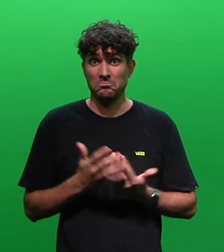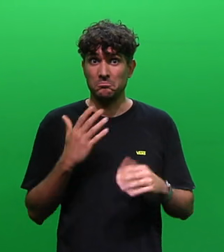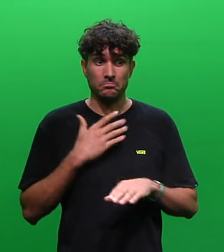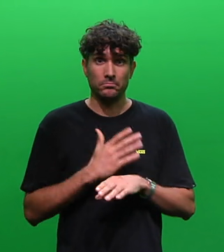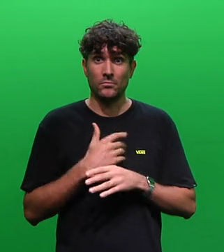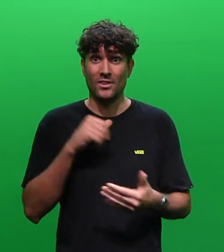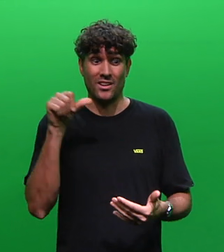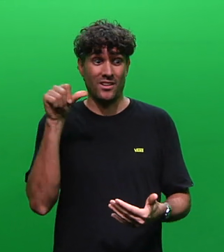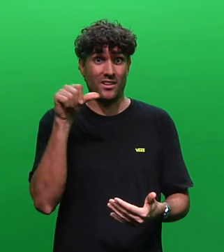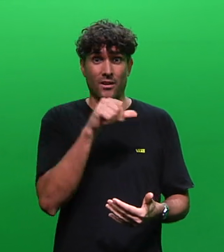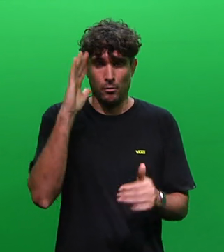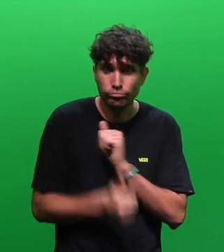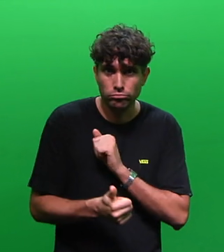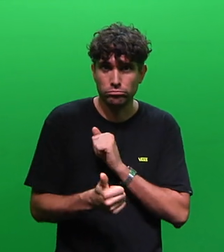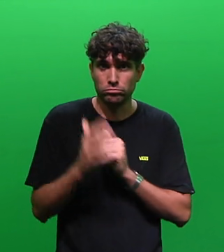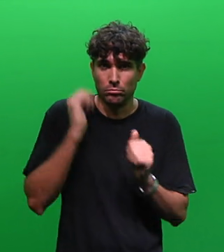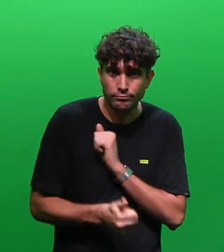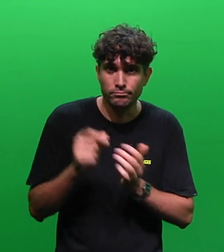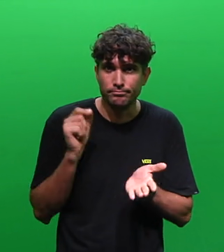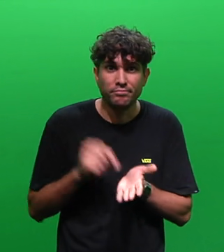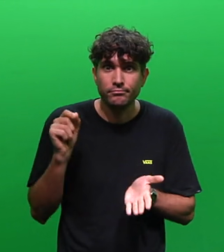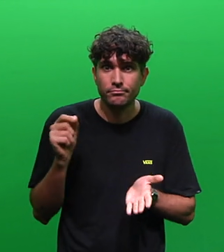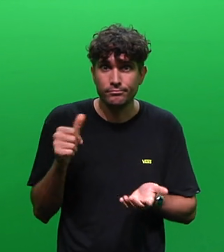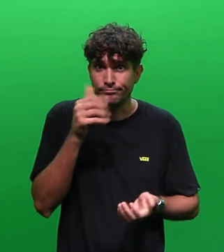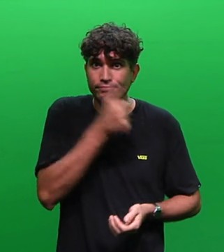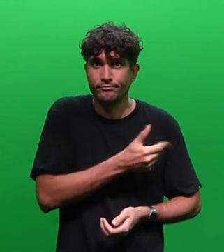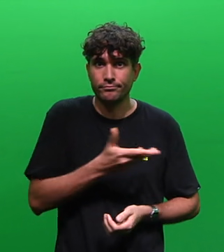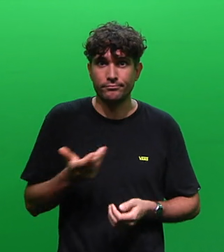Quan li dono el biberó sempre s'adorm, passa sempre, quan li dono s'adorm de seguida i no pot beure el biberó.